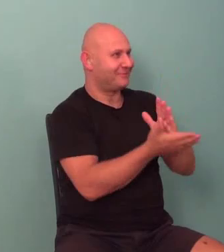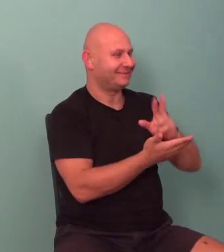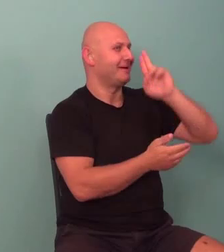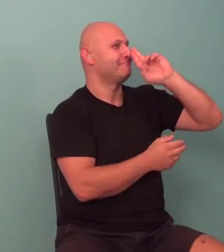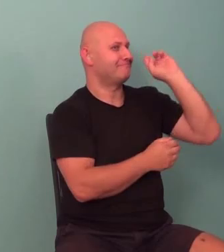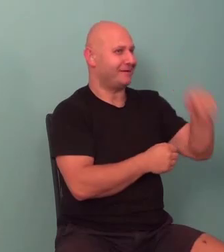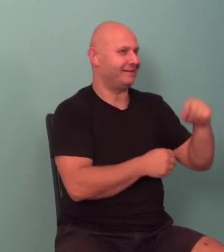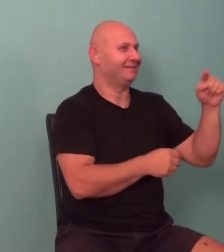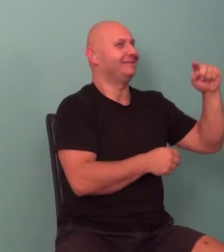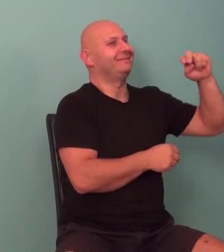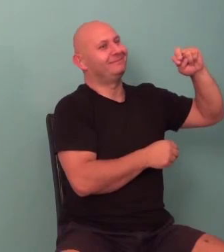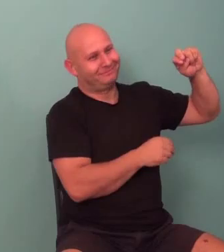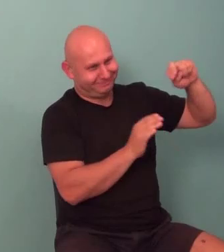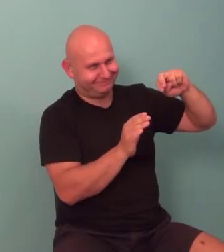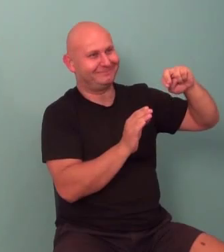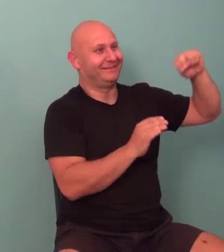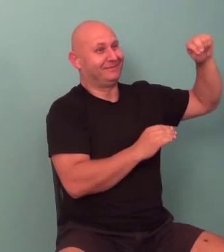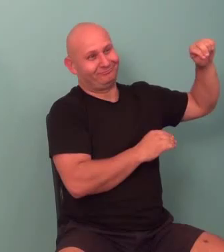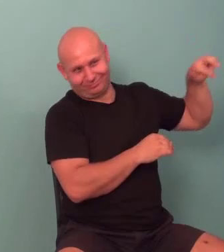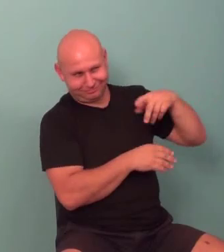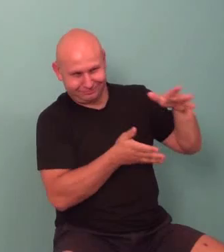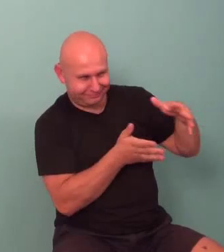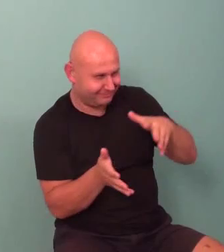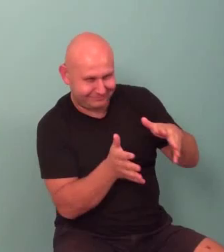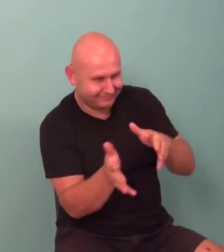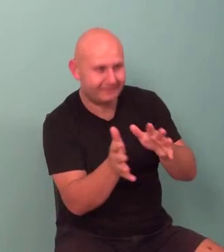Zrobił swoje i szybko ucieka z tego miejsca.